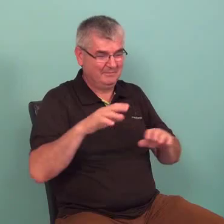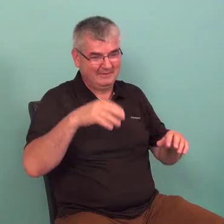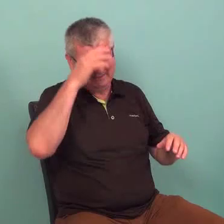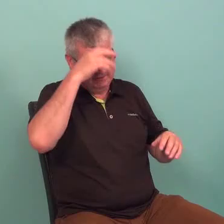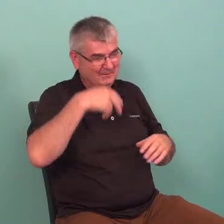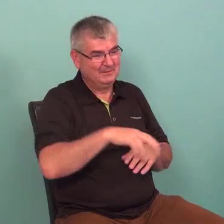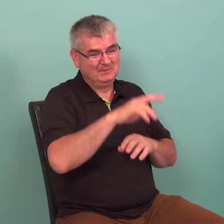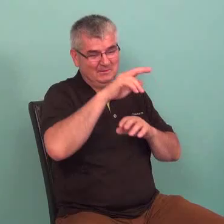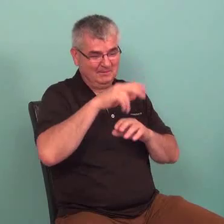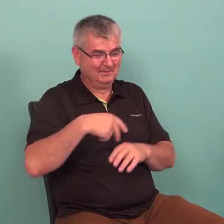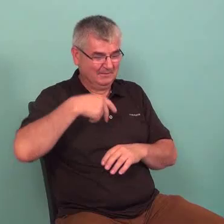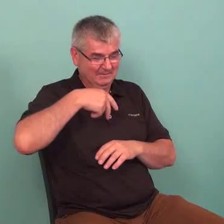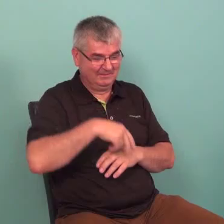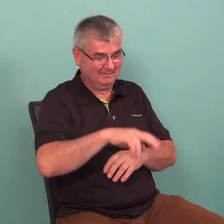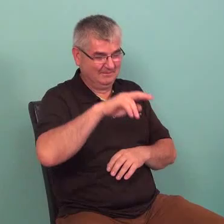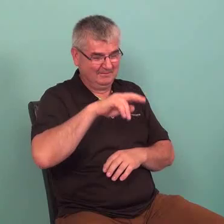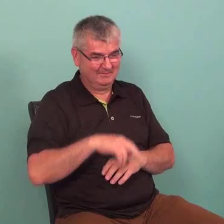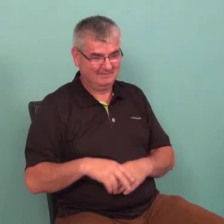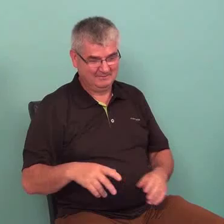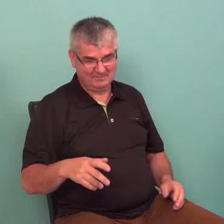Ptak o niczym nie wie i nadal się huśta.